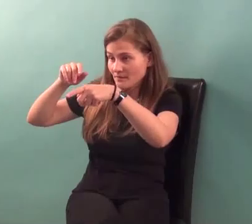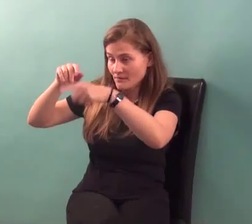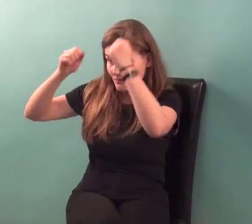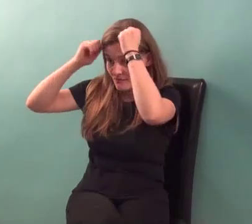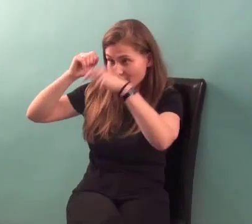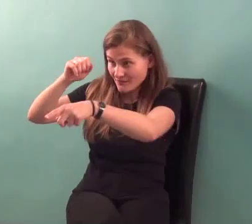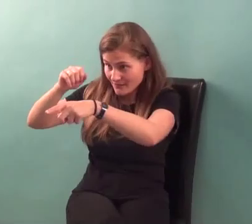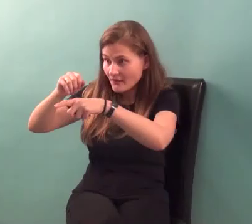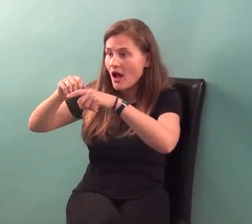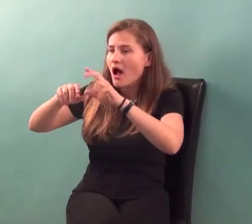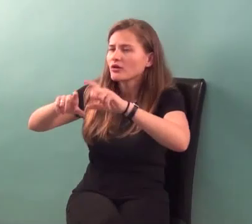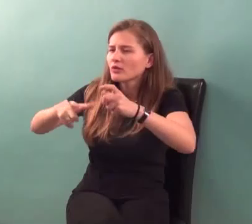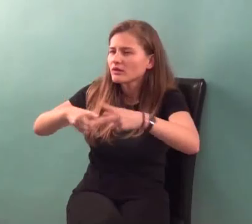Jest kask, a co nie...?